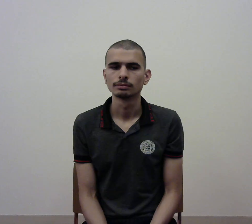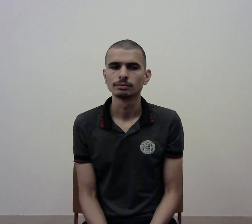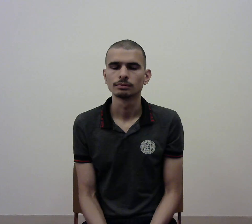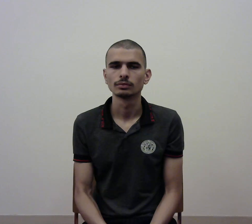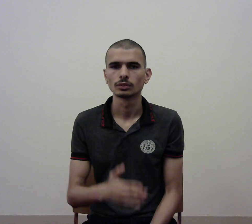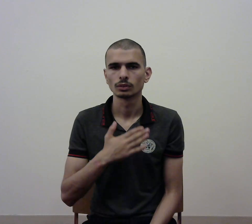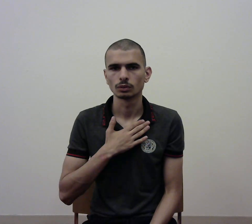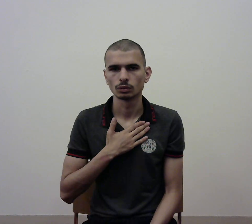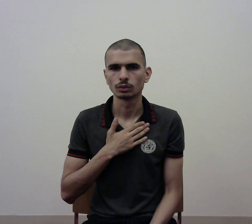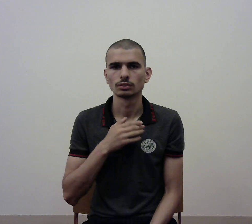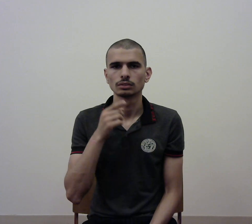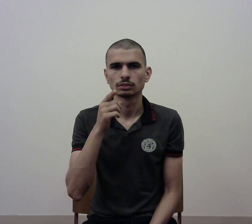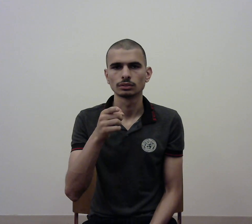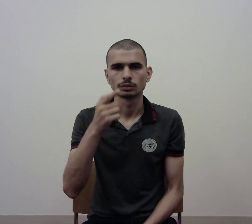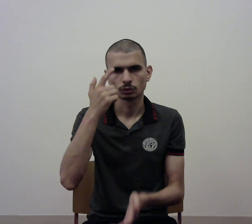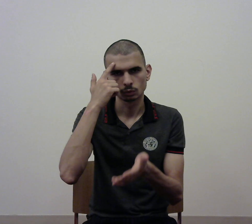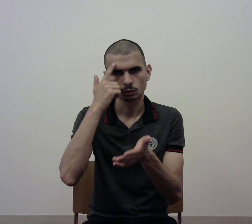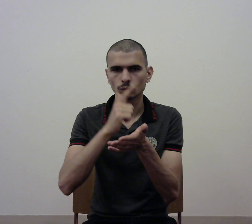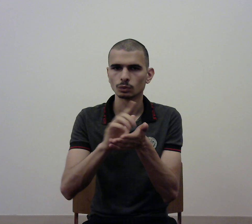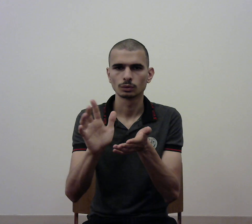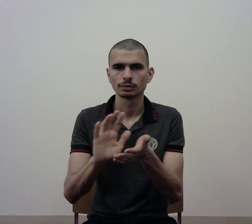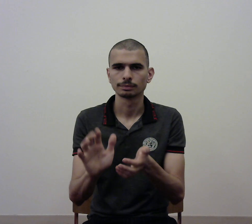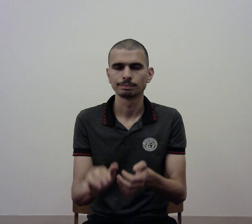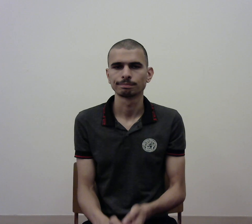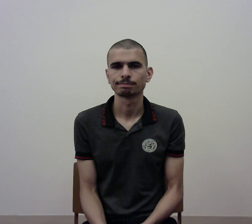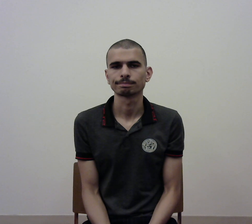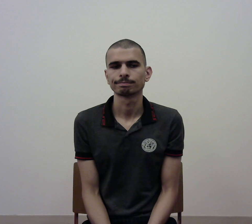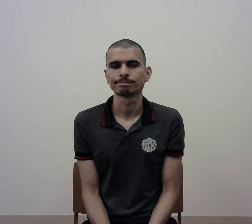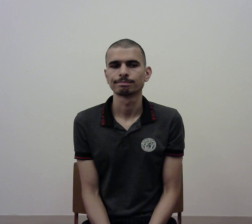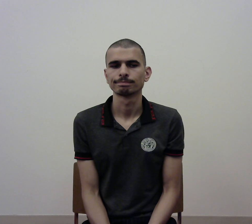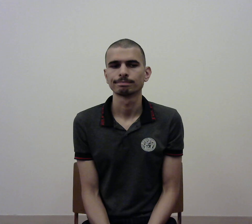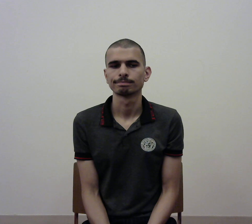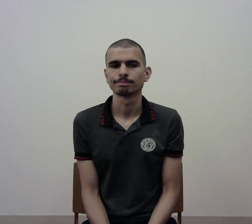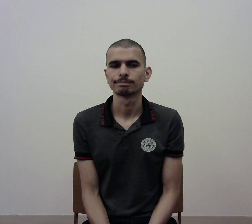Mən sizi başa düşmürəm